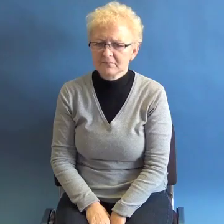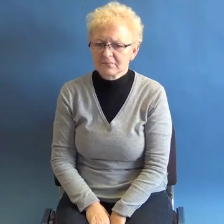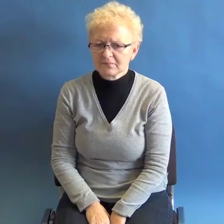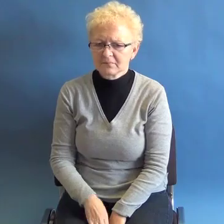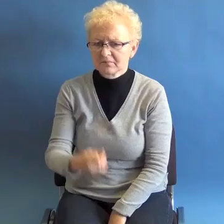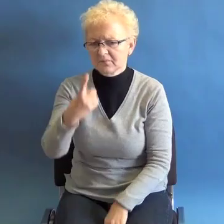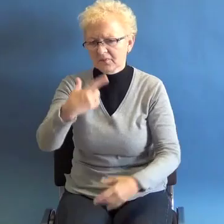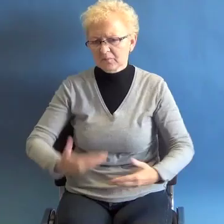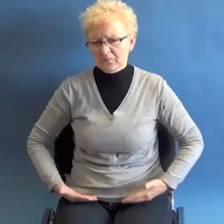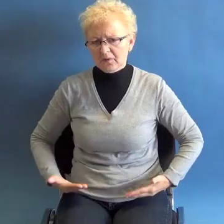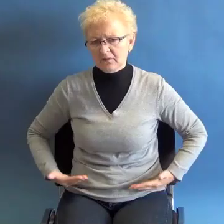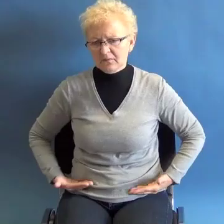Tylko majtki.